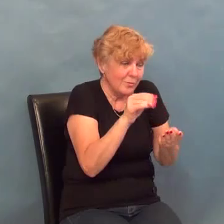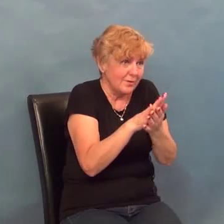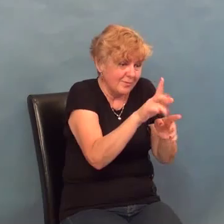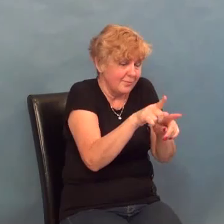Mnie nie pasuje.